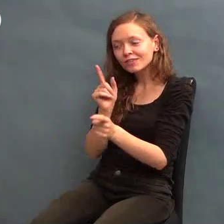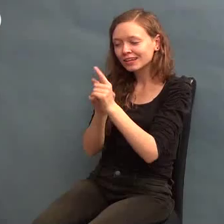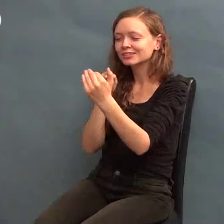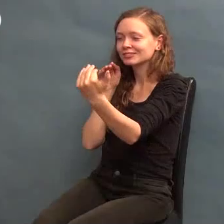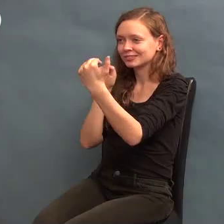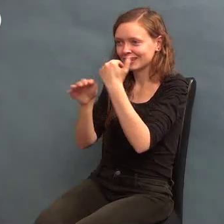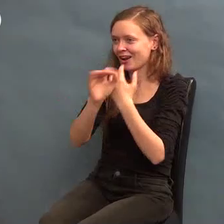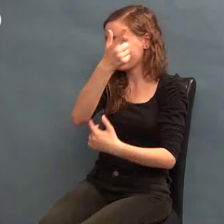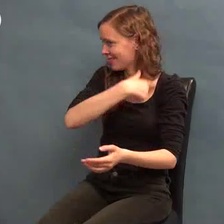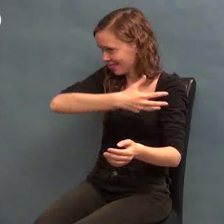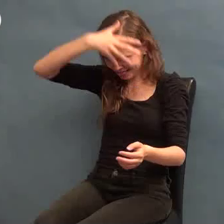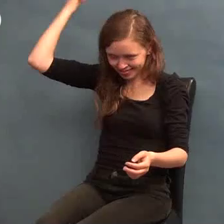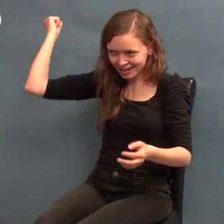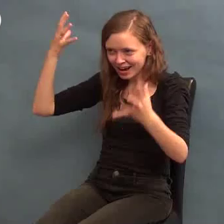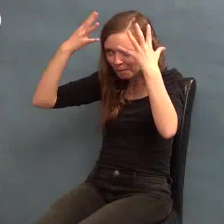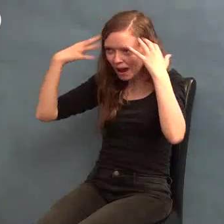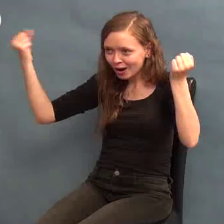Mijają się, a chłopcu spada z głowy kapelusz.